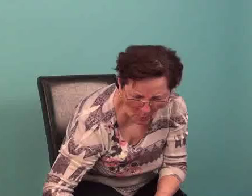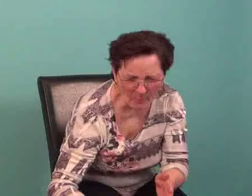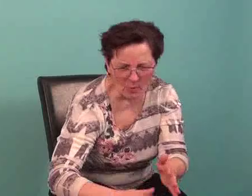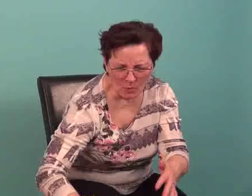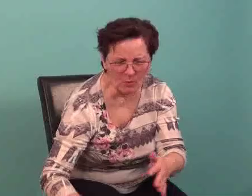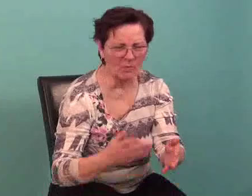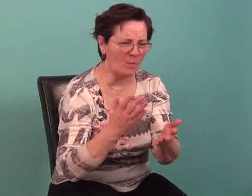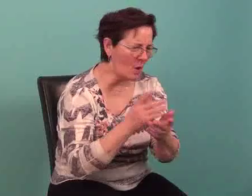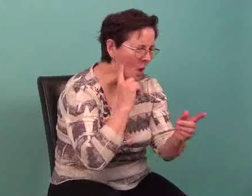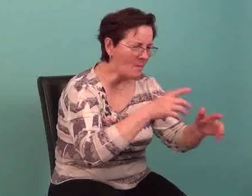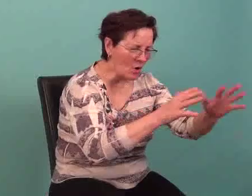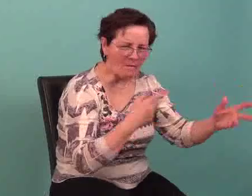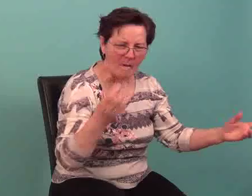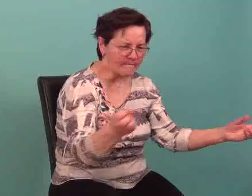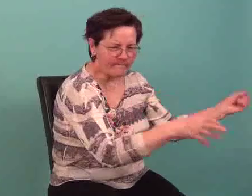Ci sami chłopcy pomogli pozbierać rozsypane gruszki i powkładać z powrotem do kosza.